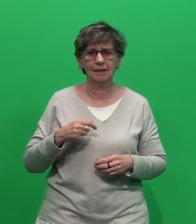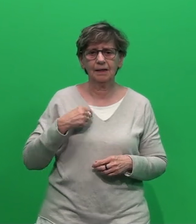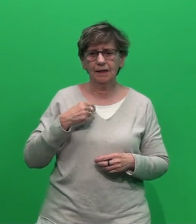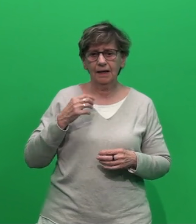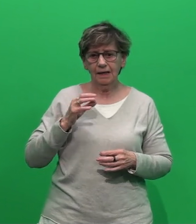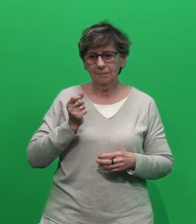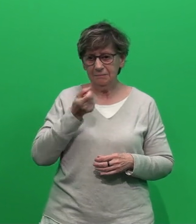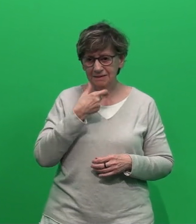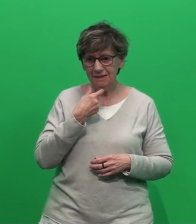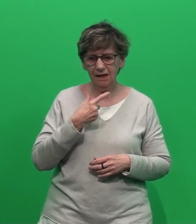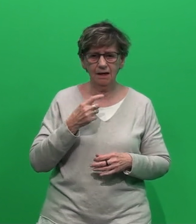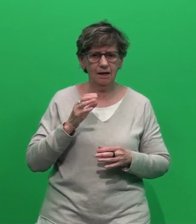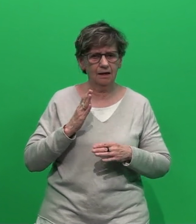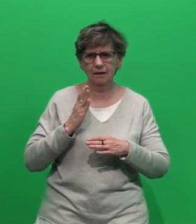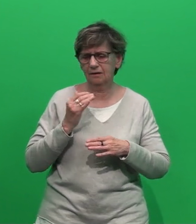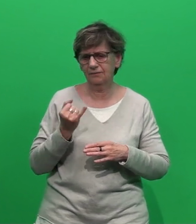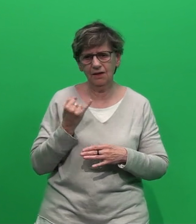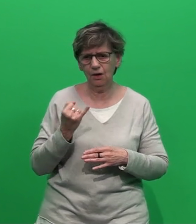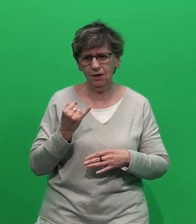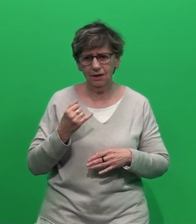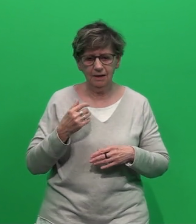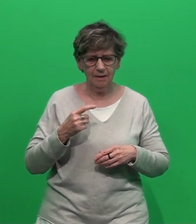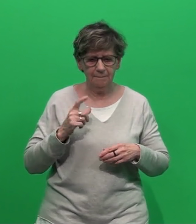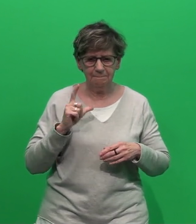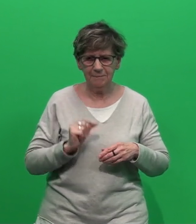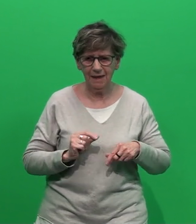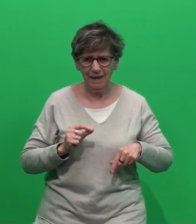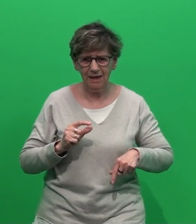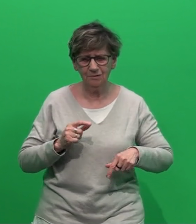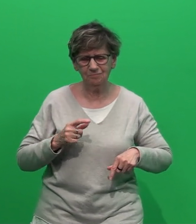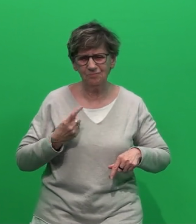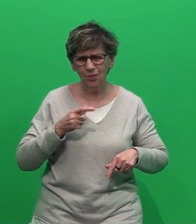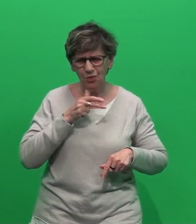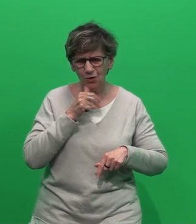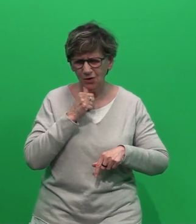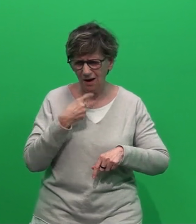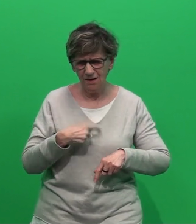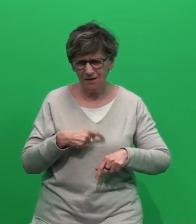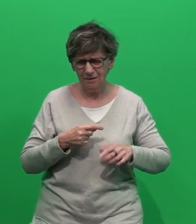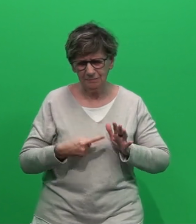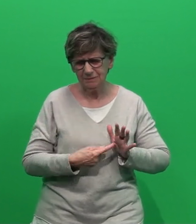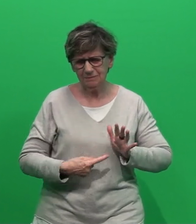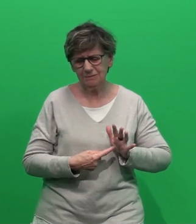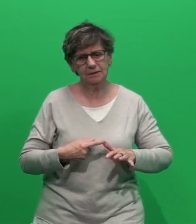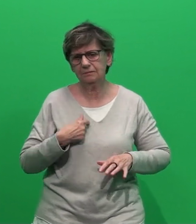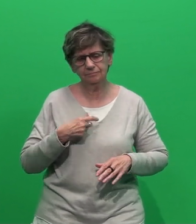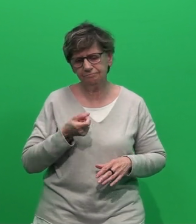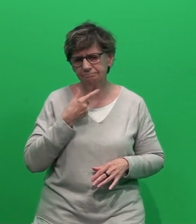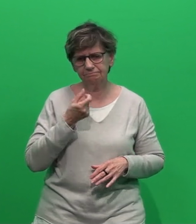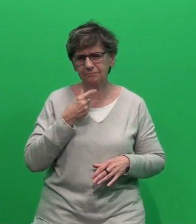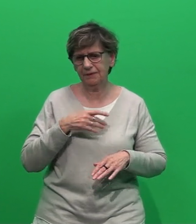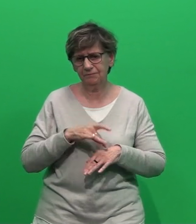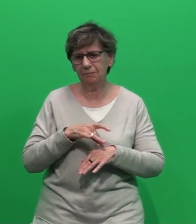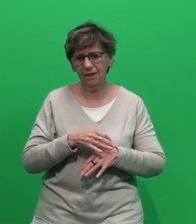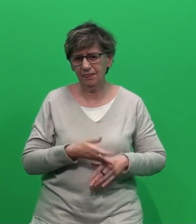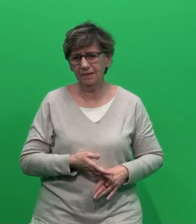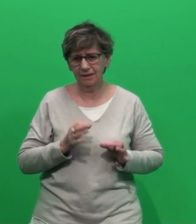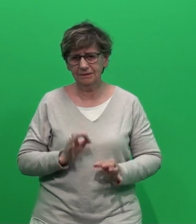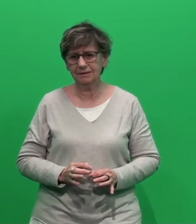Prenc una pastilla fixe perquè em fa mal el peu, la planta del peu esquerre, tinc aquesta malaltia.